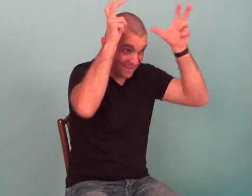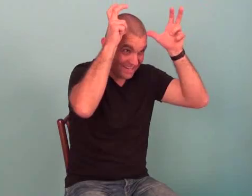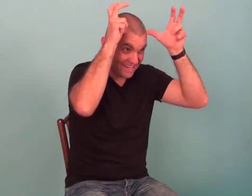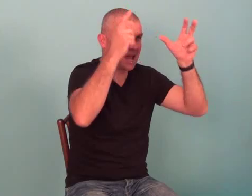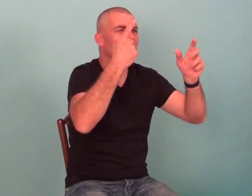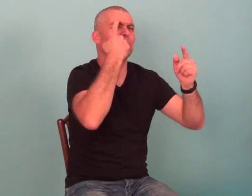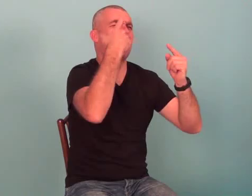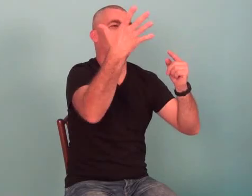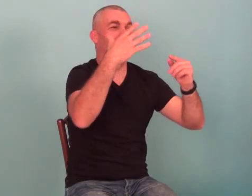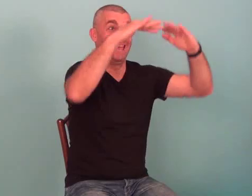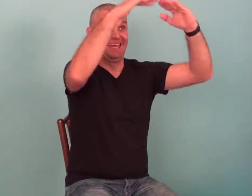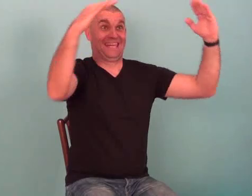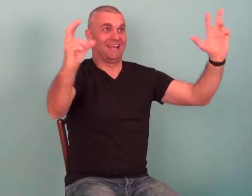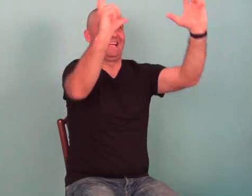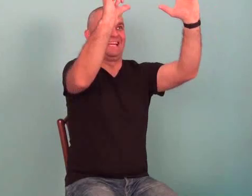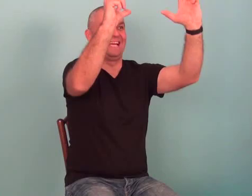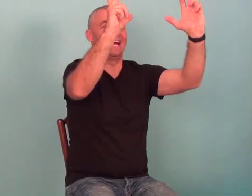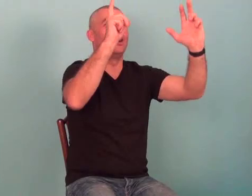Chłopiec go nie zauważa, a zza górki wystają tylko rogi jelenia.